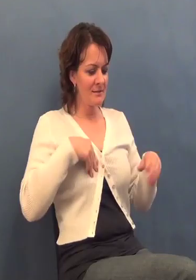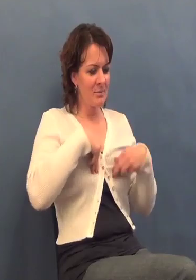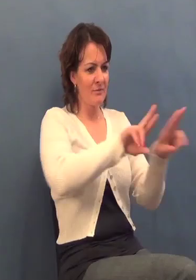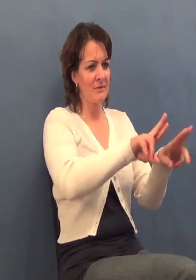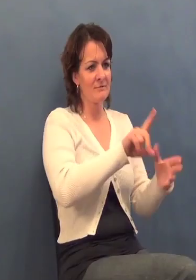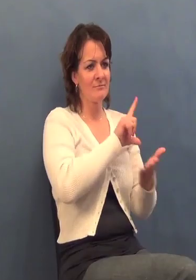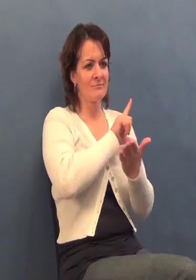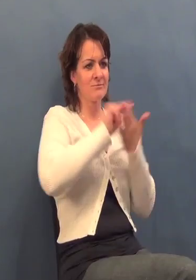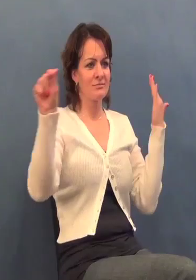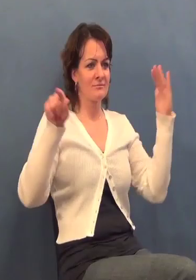Odchodzi, ucieka.